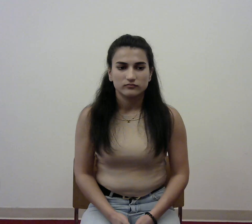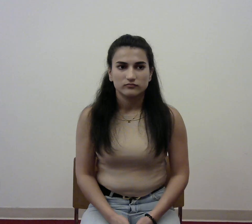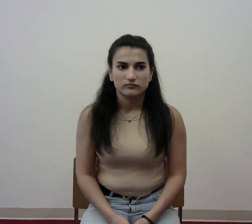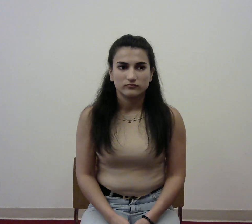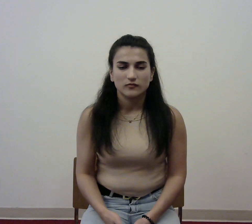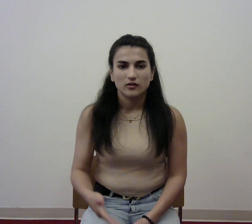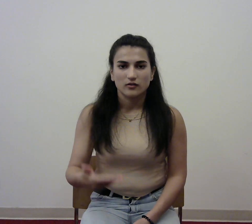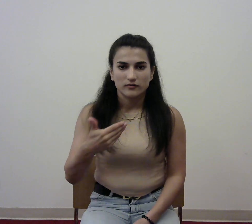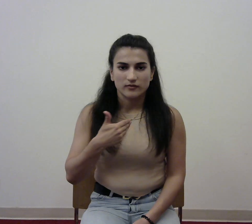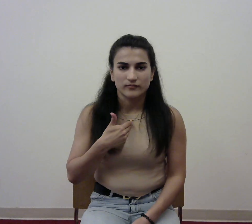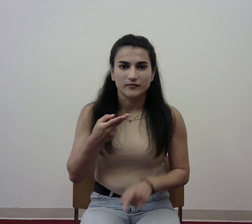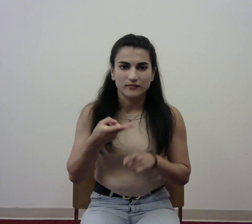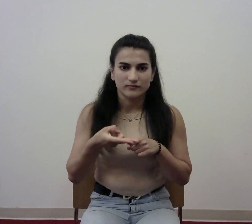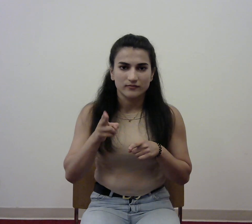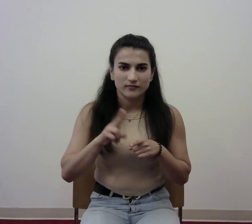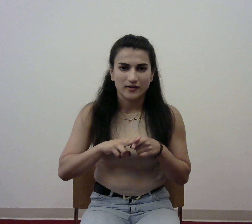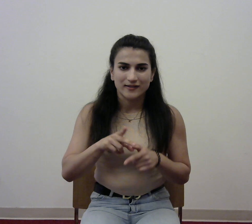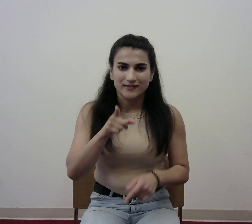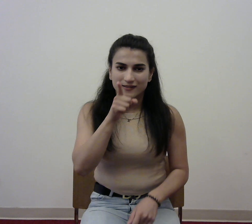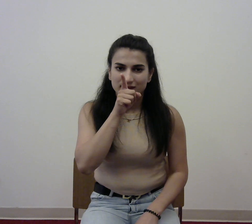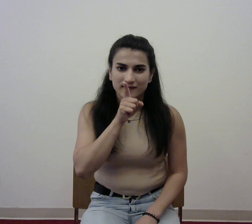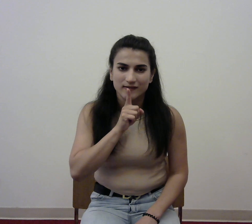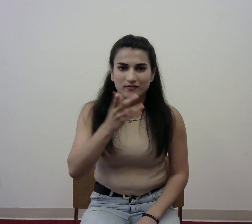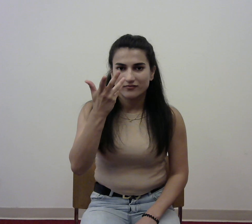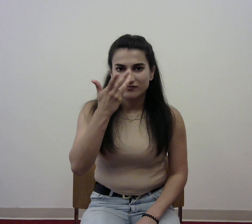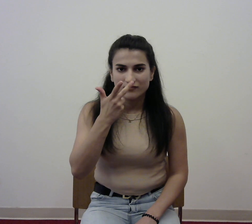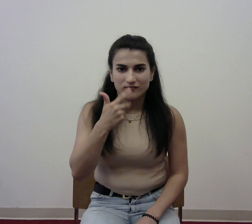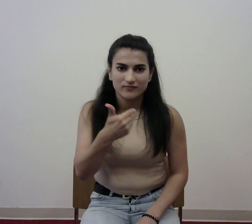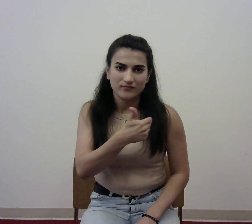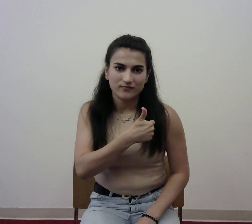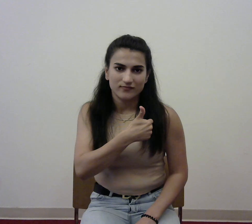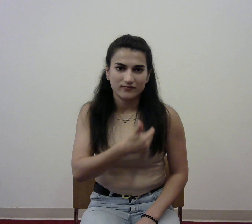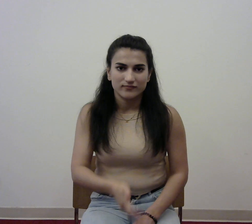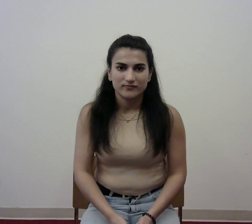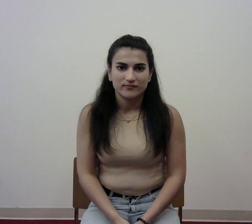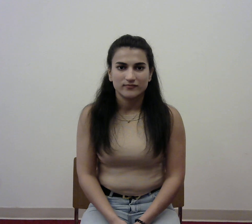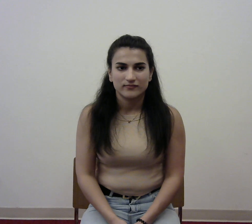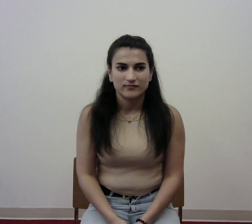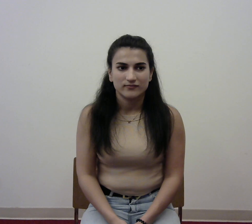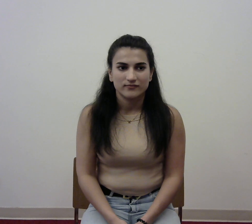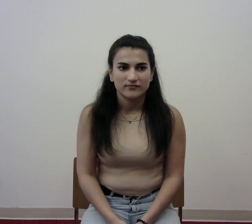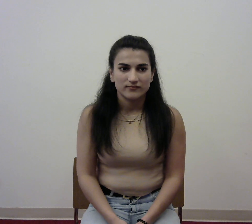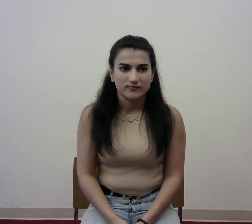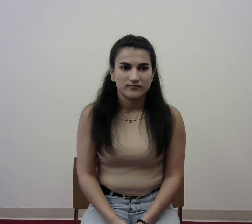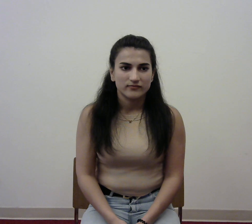Mən bunun göy rəngdə olanını istəyirəm